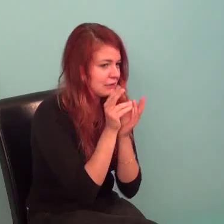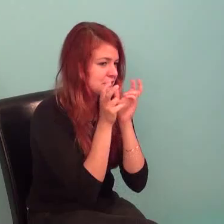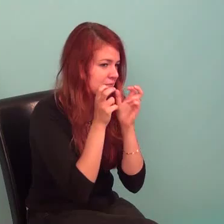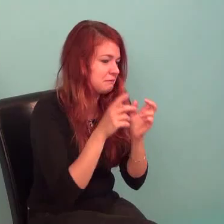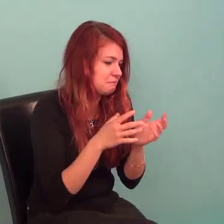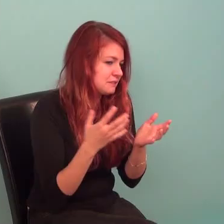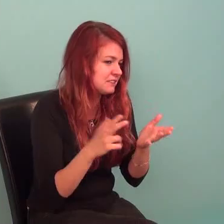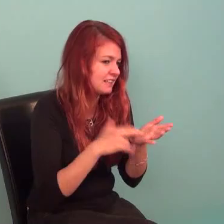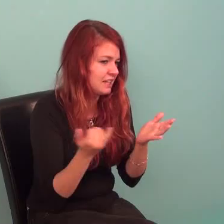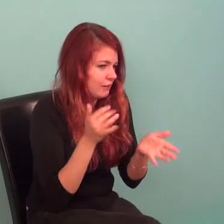Chciał się nią opiekować na zawsze.